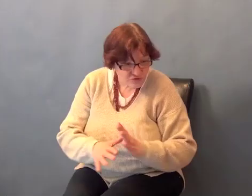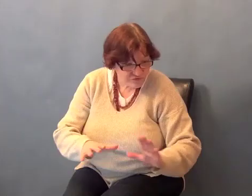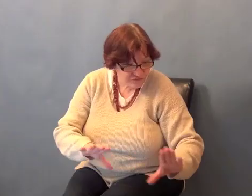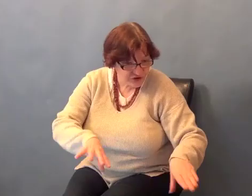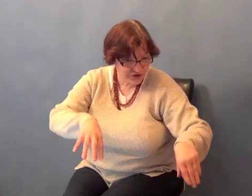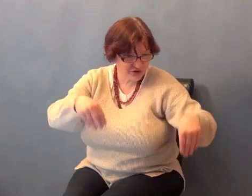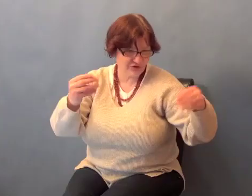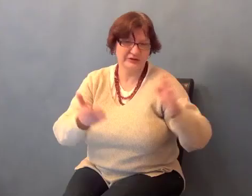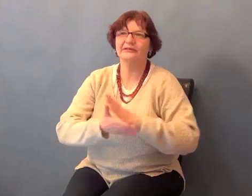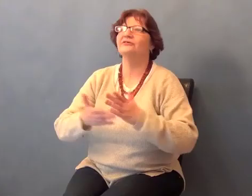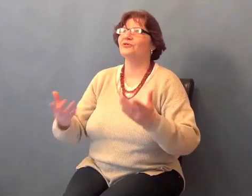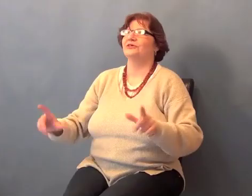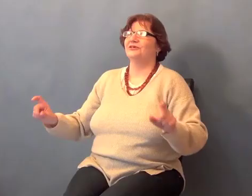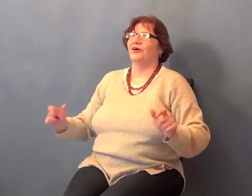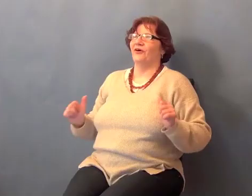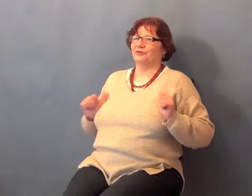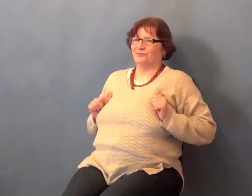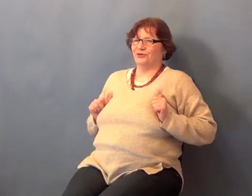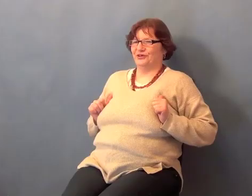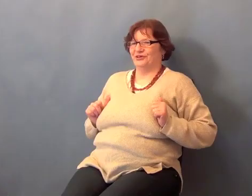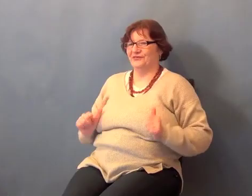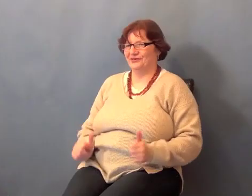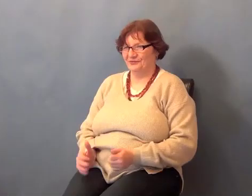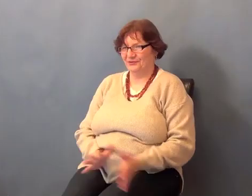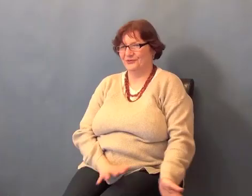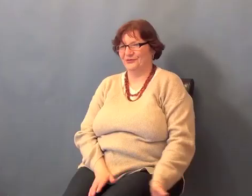Jak już wszystko gotowe to wtedy siedzę i odpoczywam.